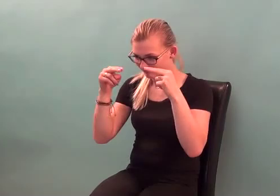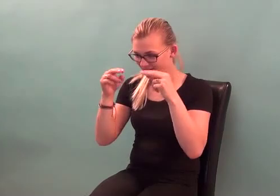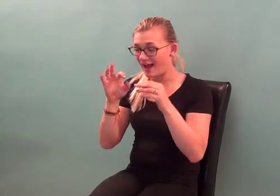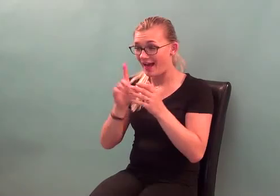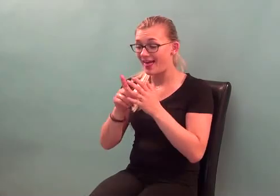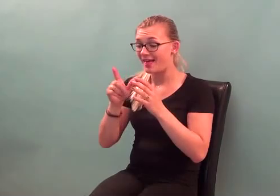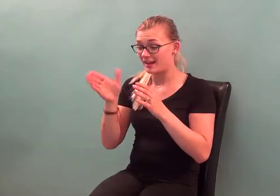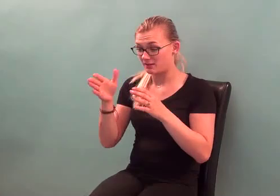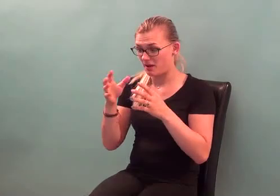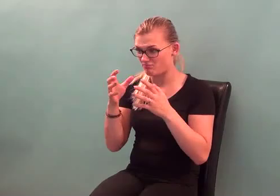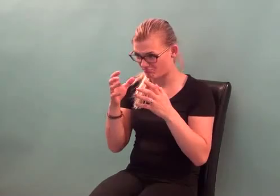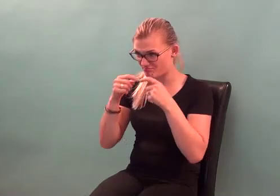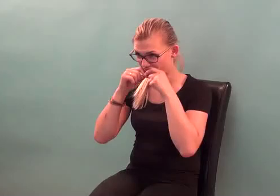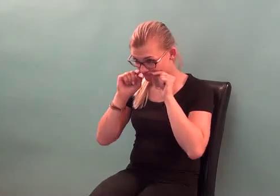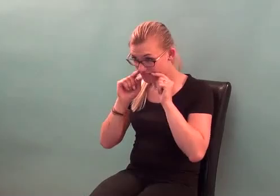Ale rybka jest rozgniewana.